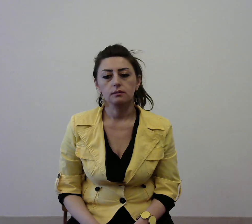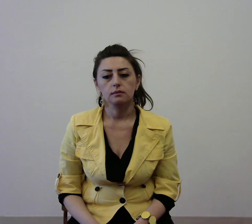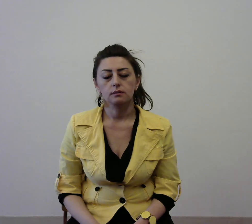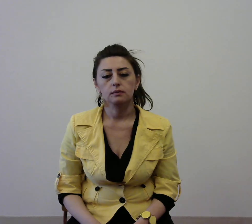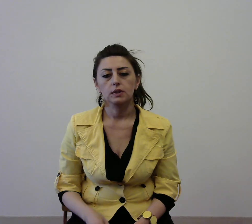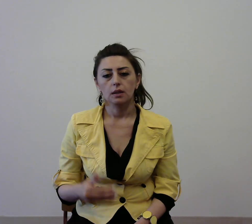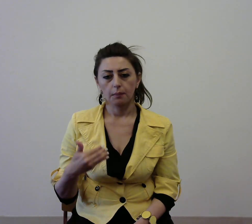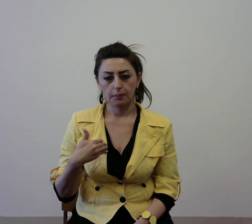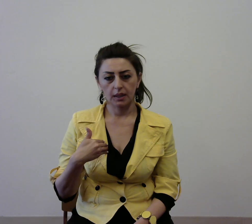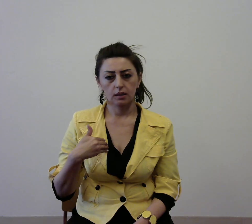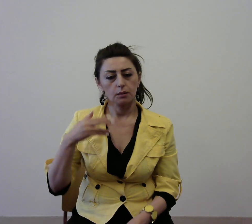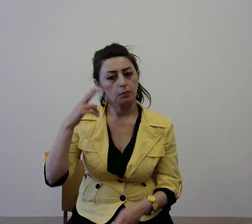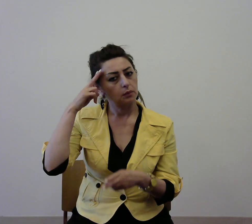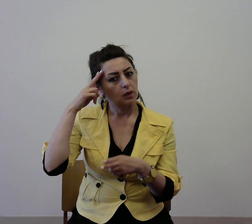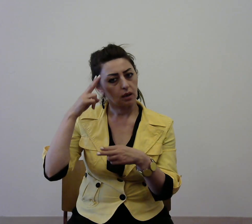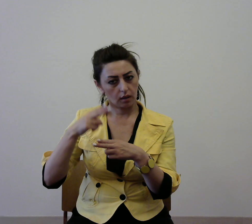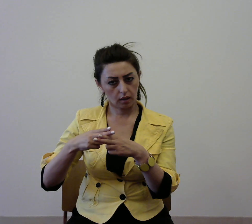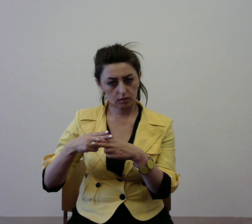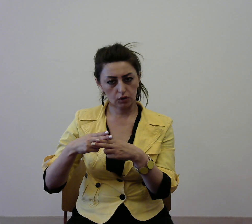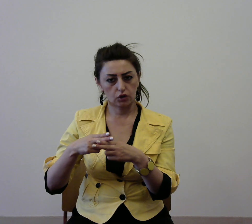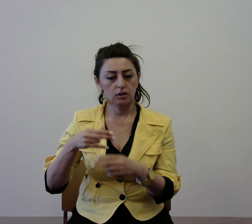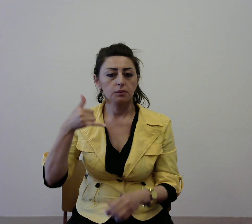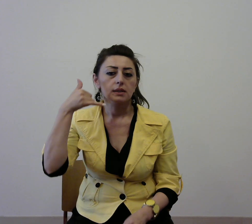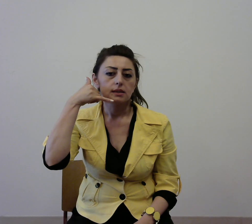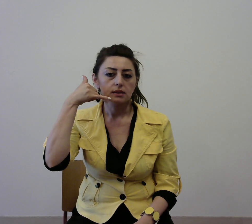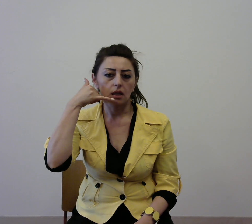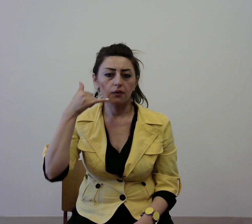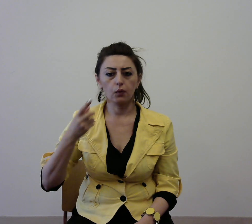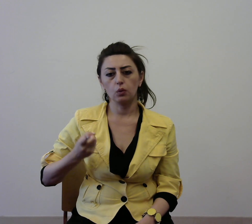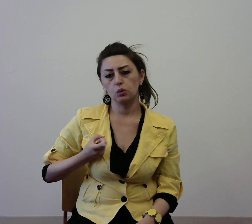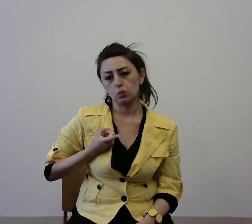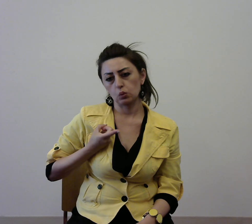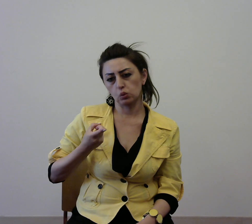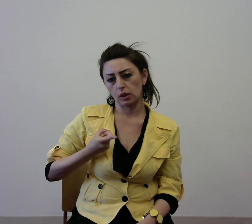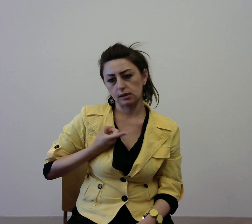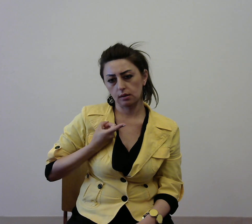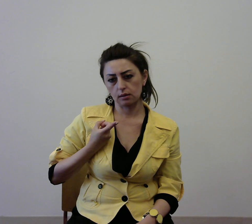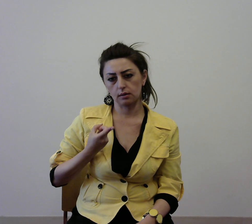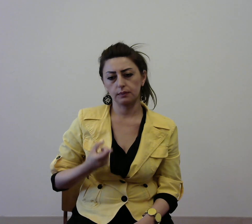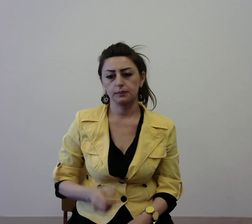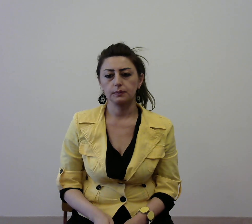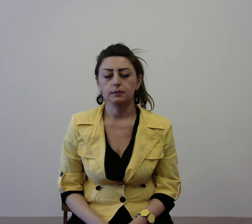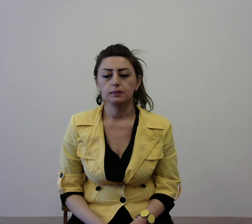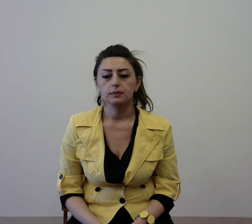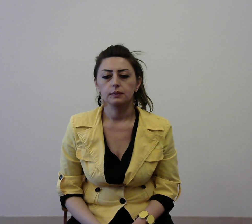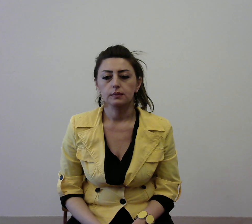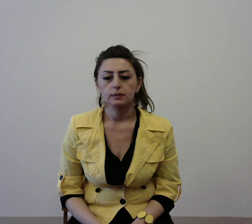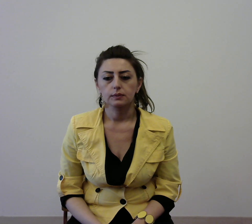Mənim qardaşım telefon ustasıdır